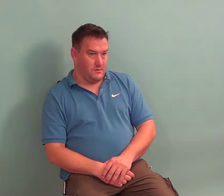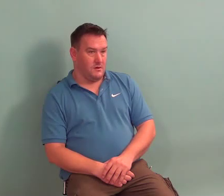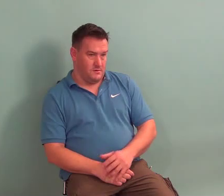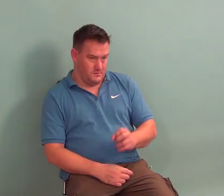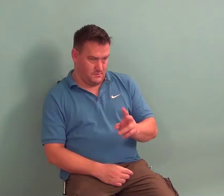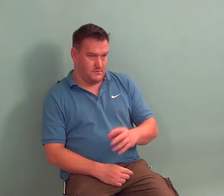Tak.